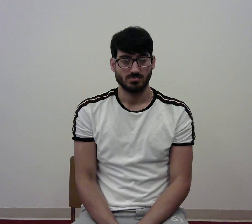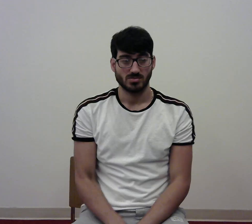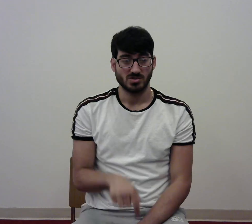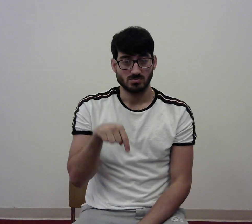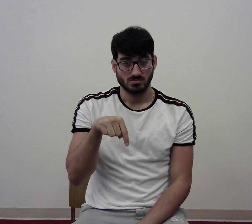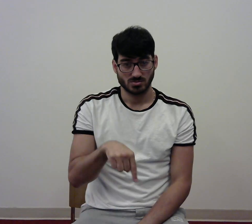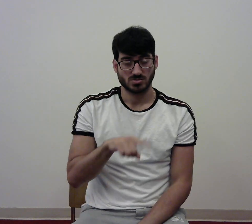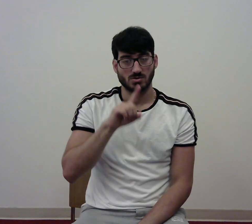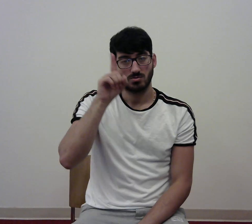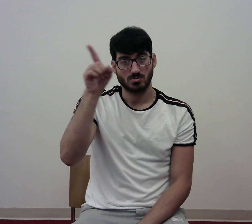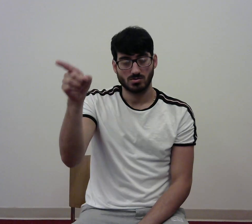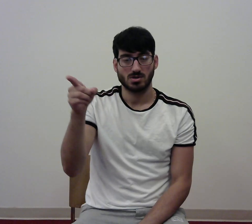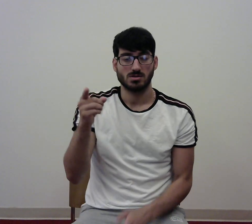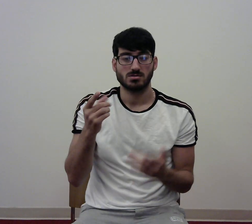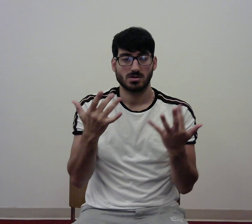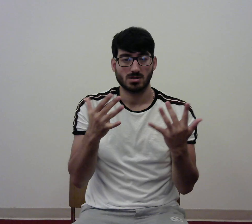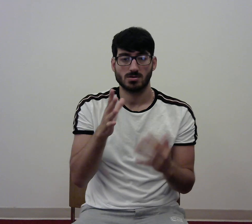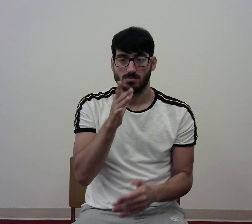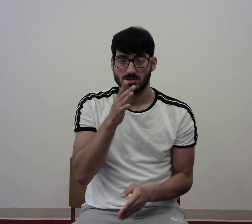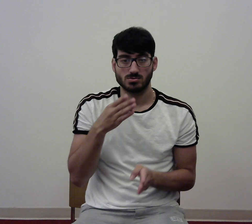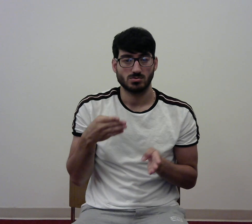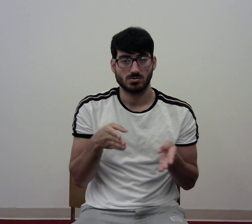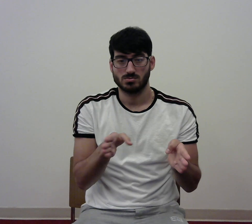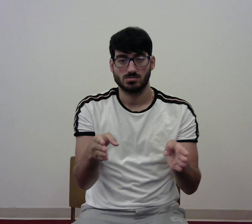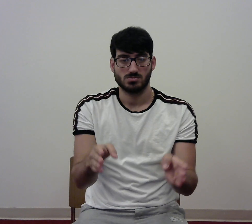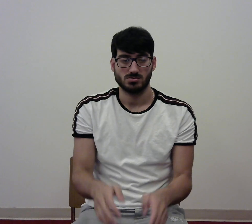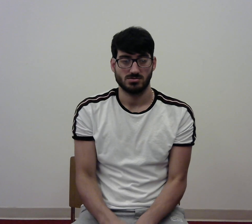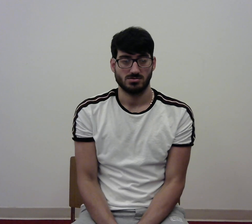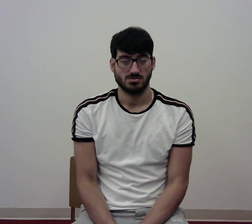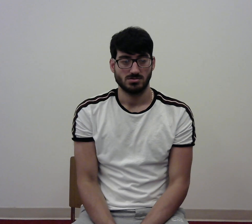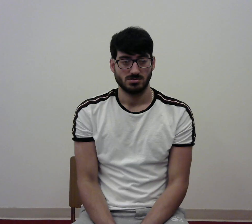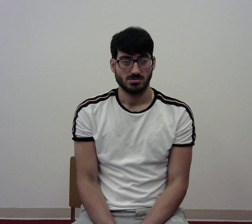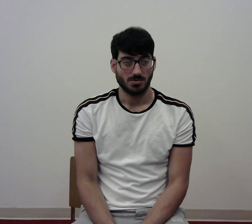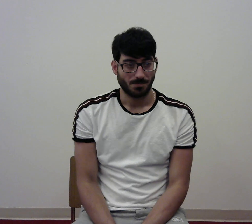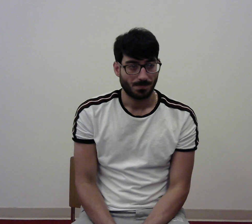Burdan oraya nə qədər vaxt yoldur?